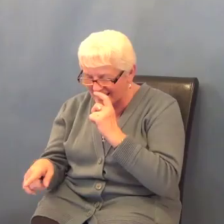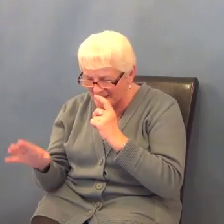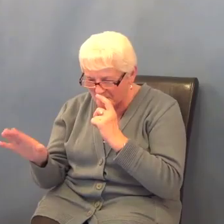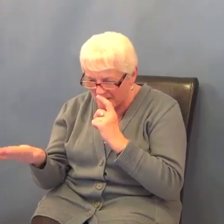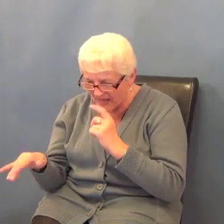Papa...